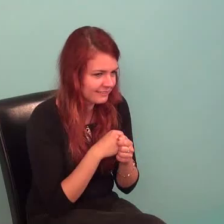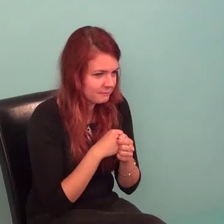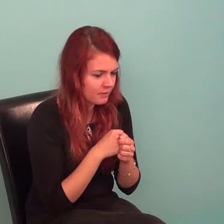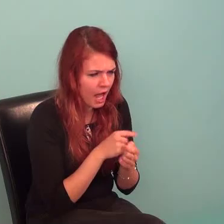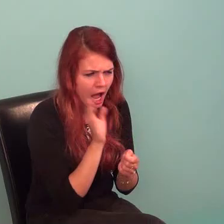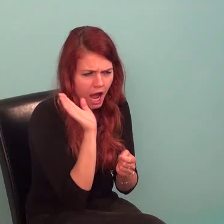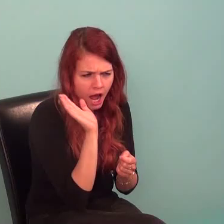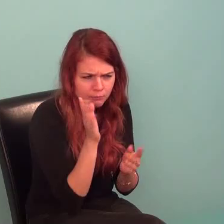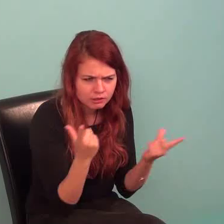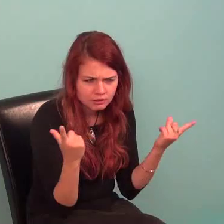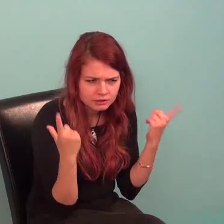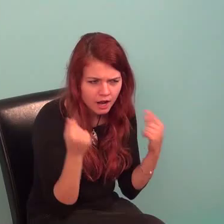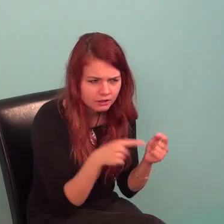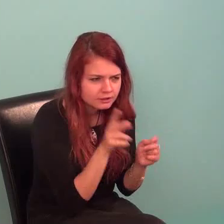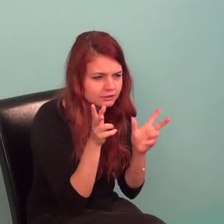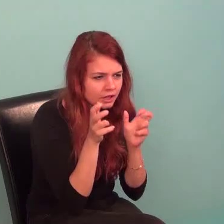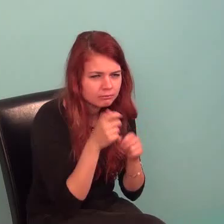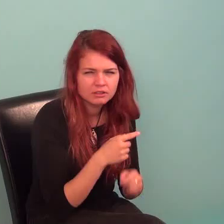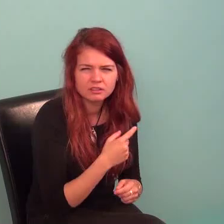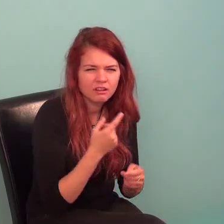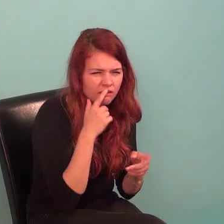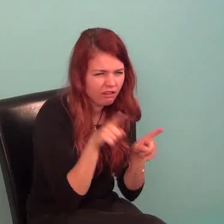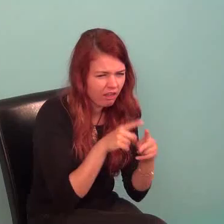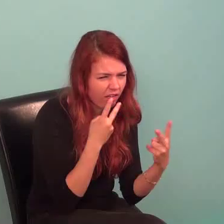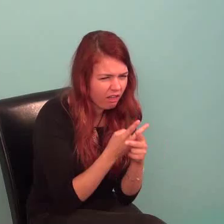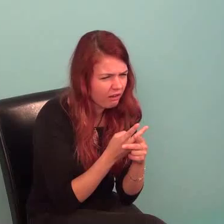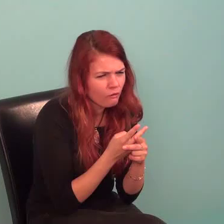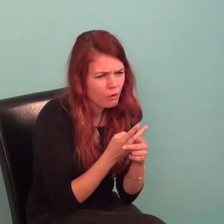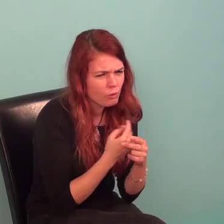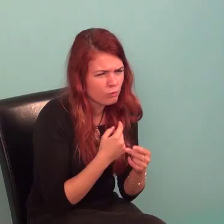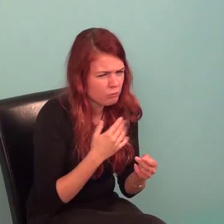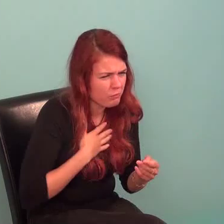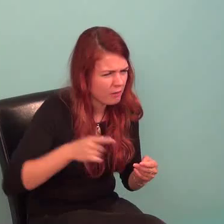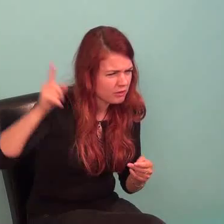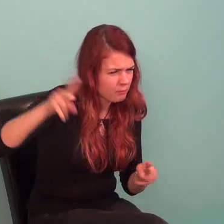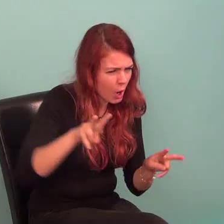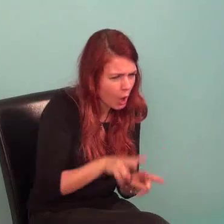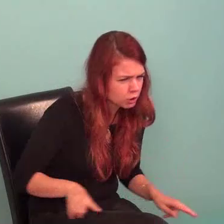Potem nagle żaba czuje, że jest uwięziona, a tam ma rodzinę.